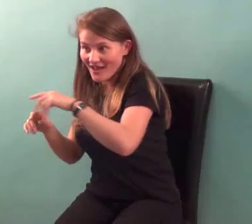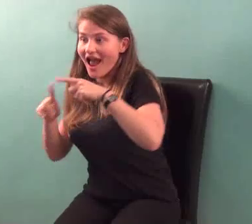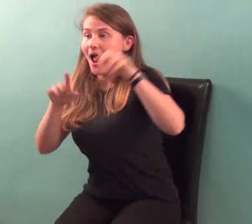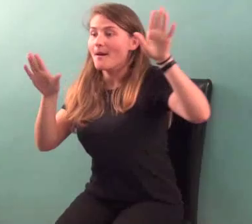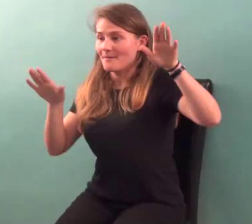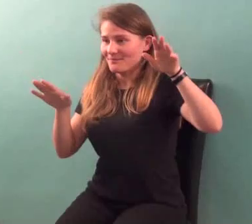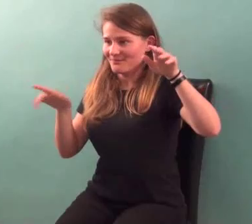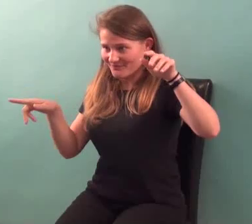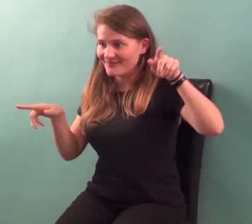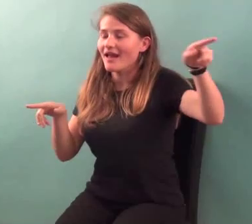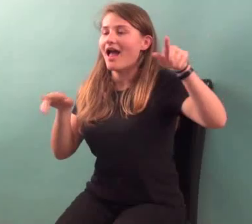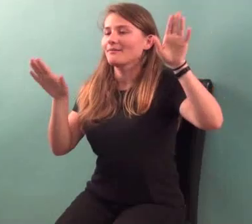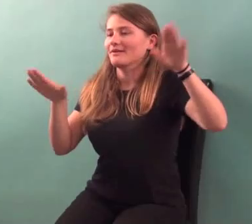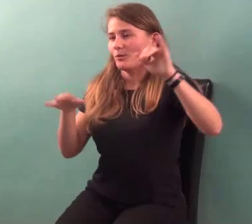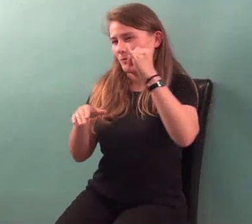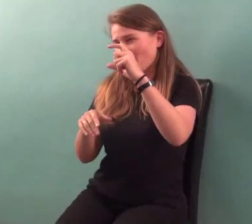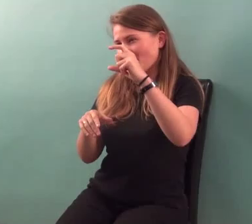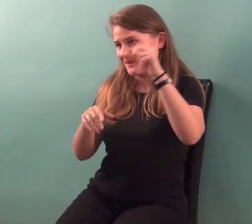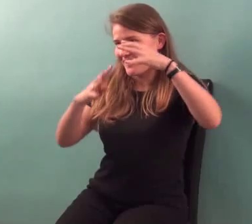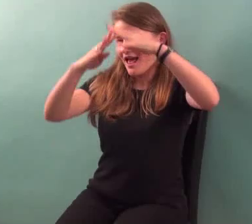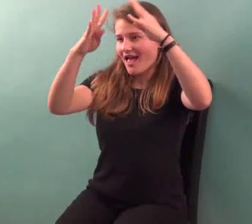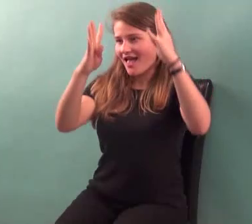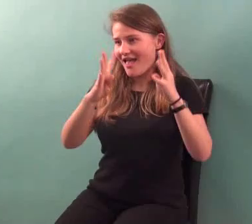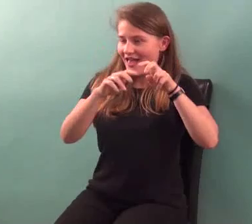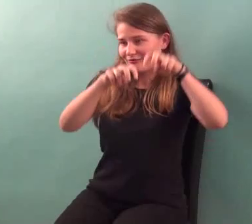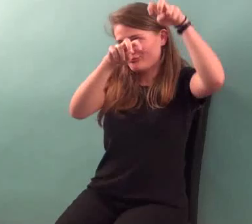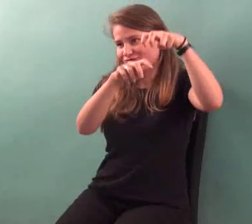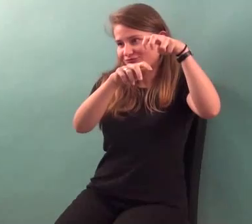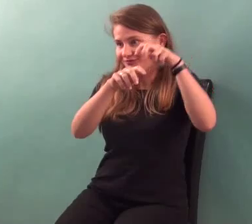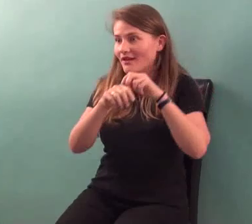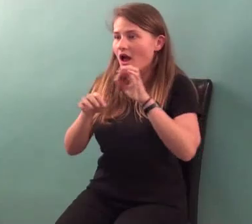I jest mały ptaszek, żółty ptaszek, który siedzi w klatce.